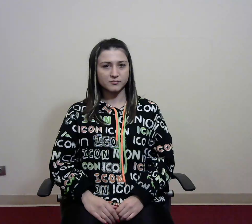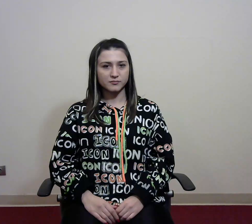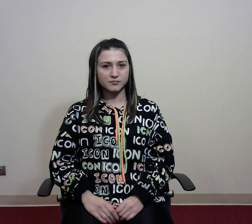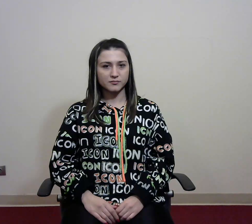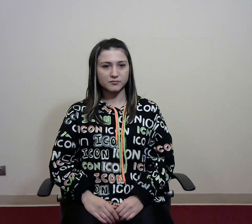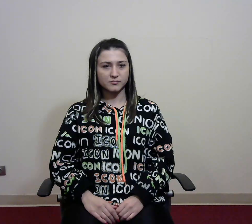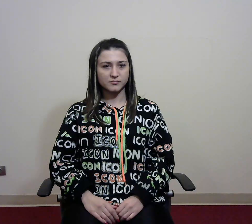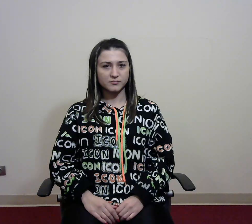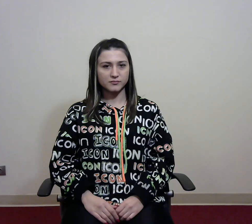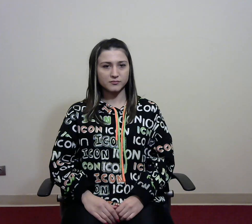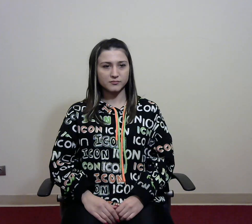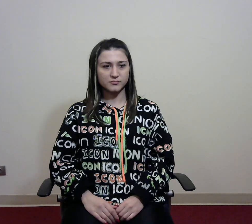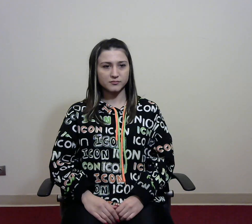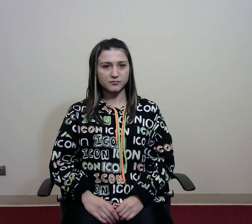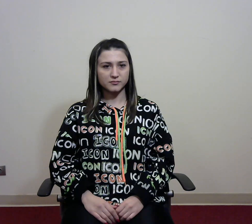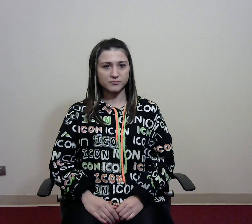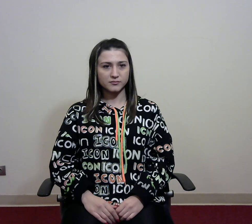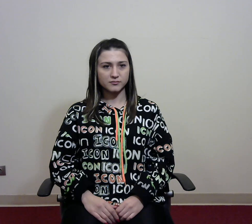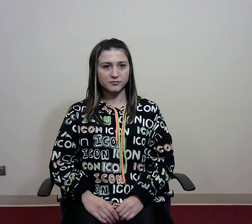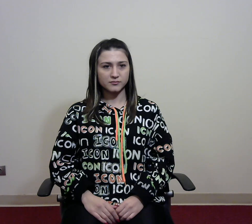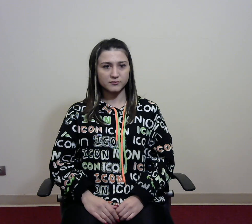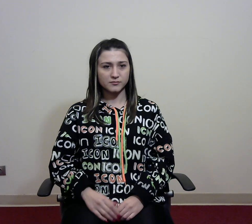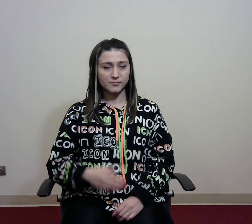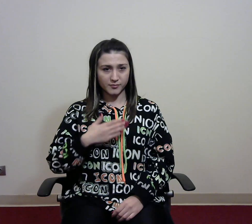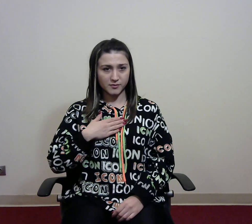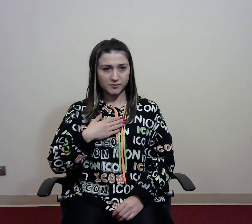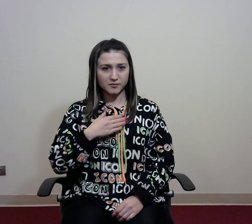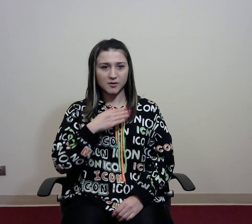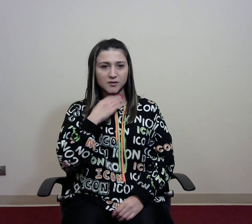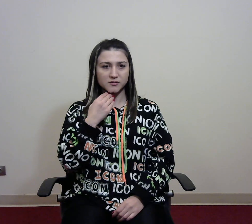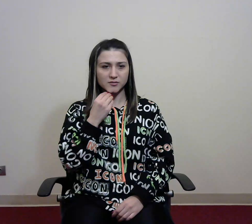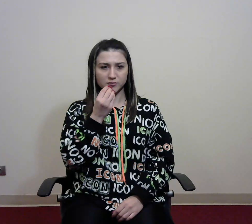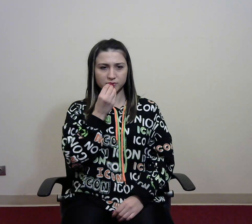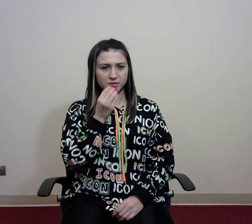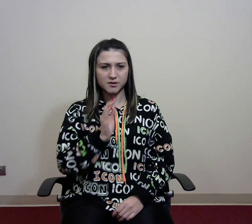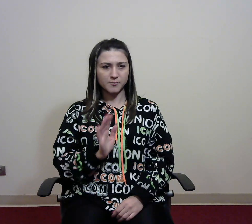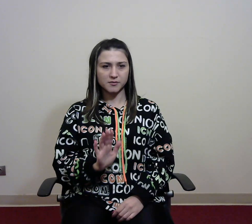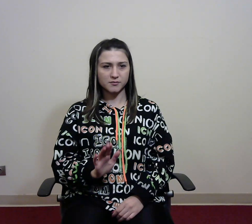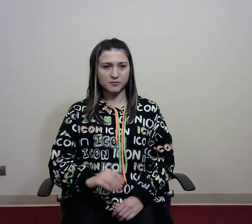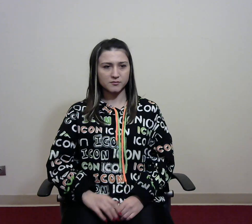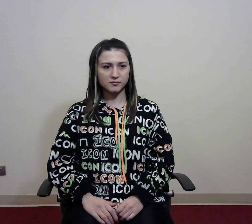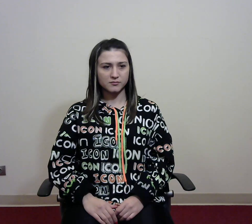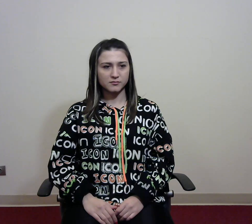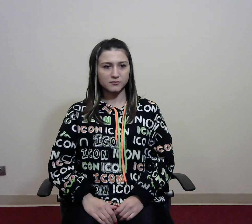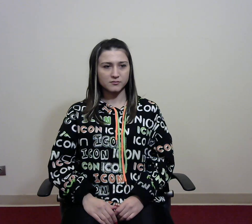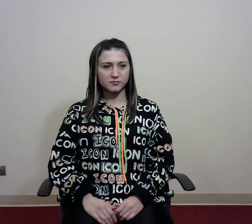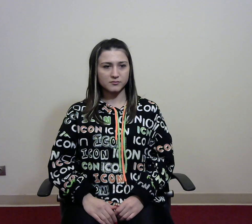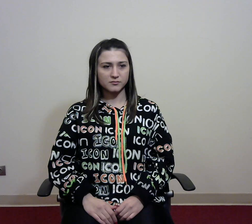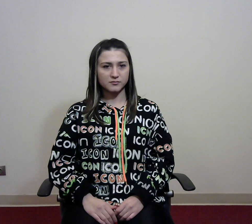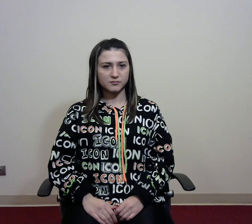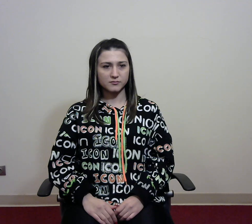Mən ət yemirəm